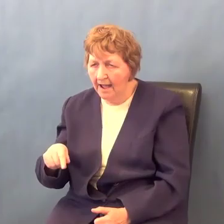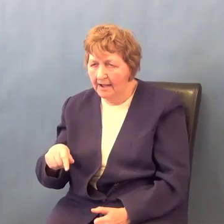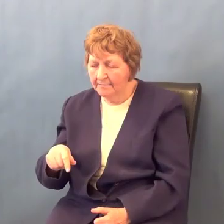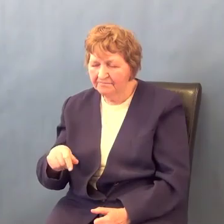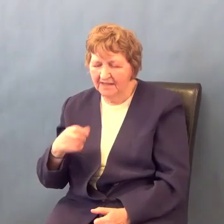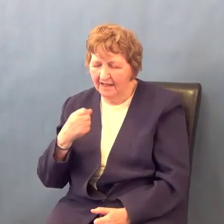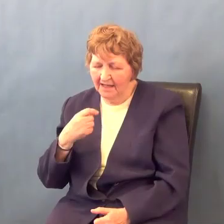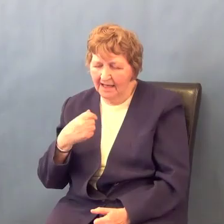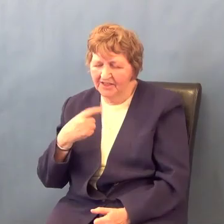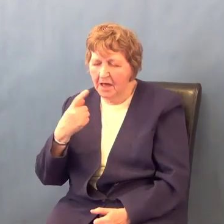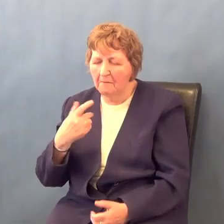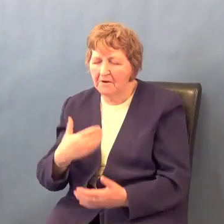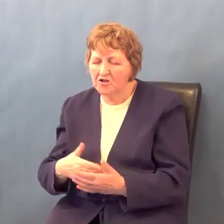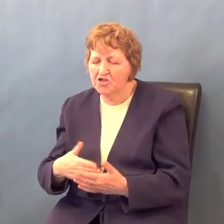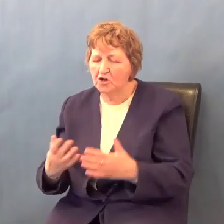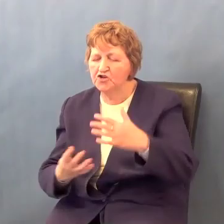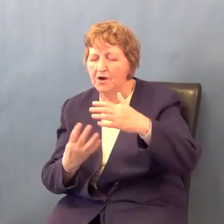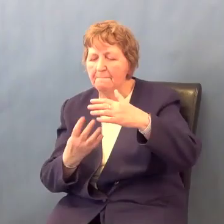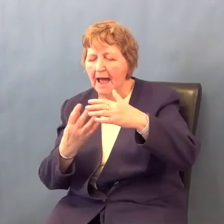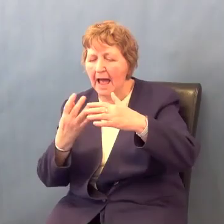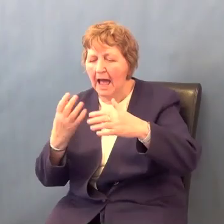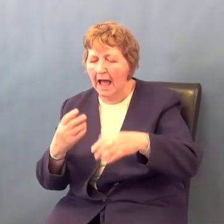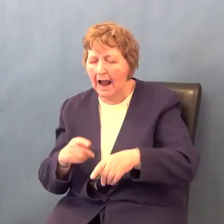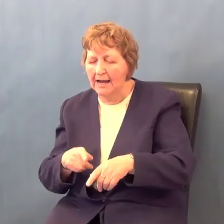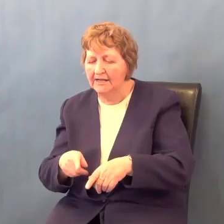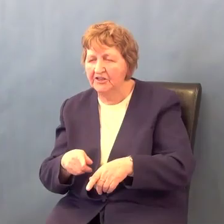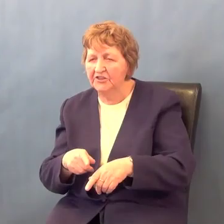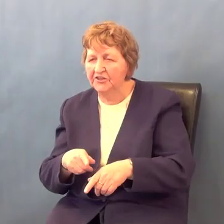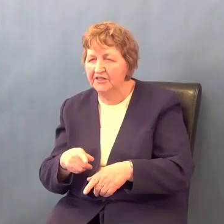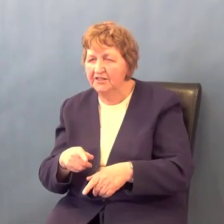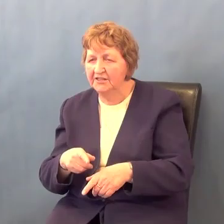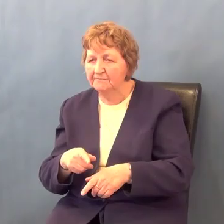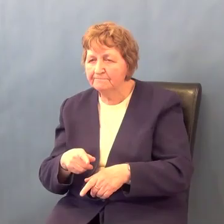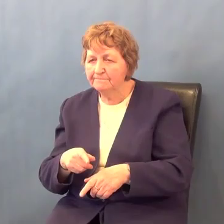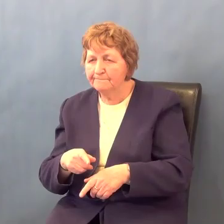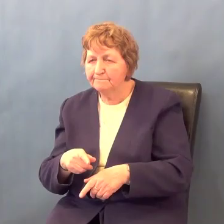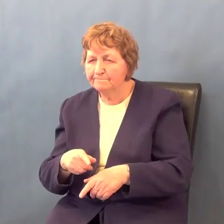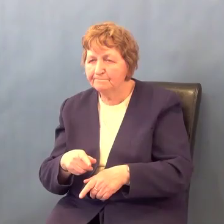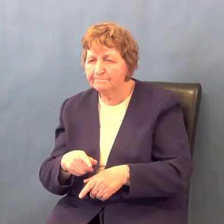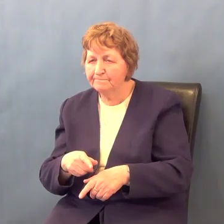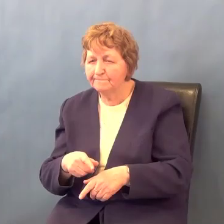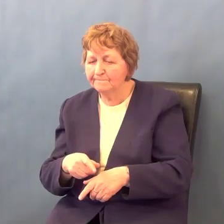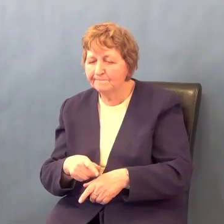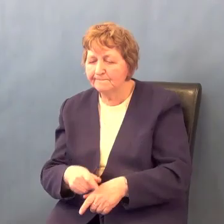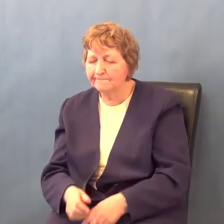Alkohol? Ja myślę, że coś się pali.